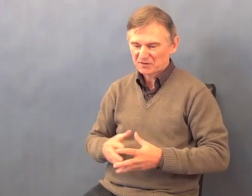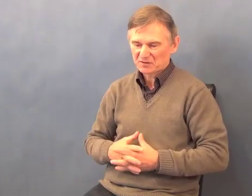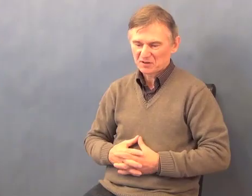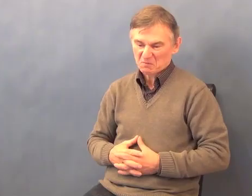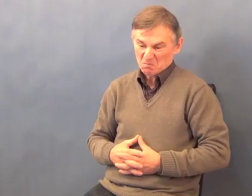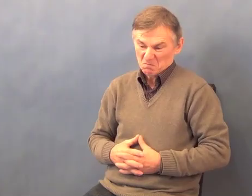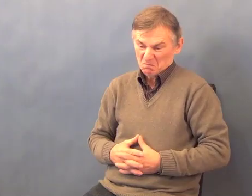Znaczy, że nie wolno.